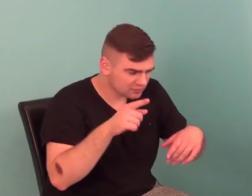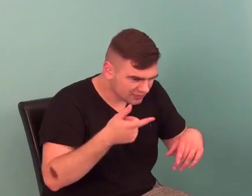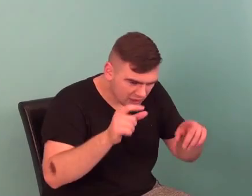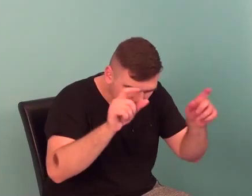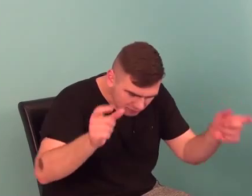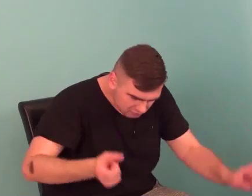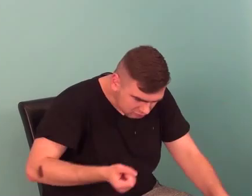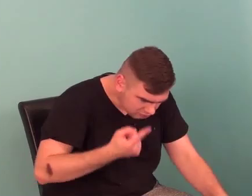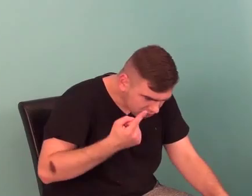Dziwna rama.